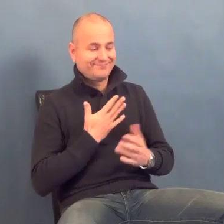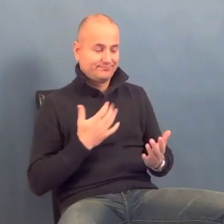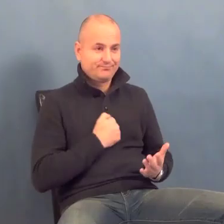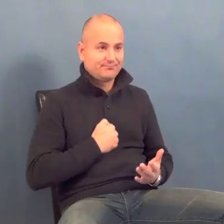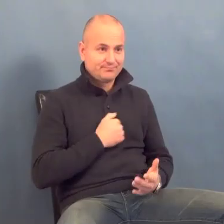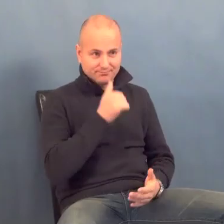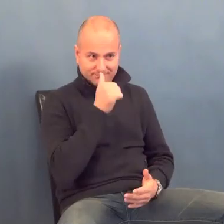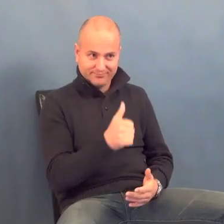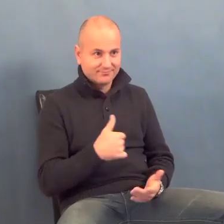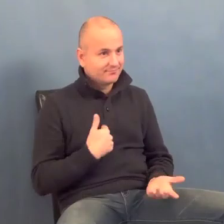Przykro mi, nie mogę.